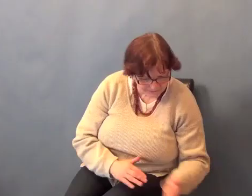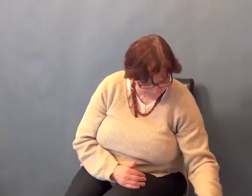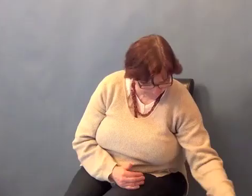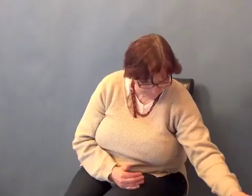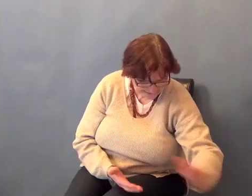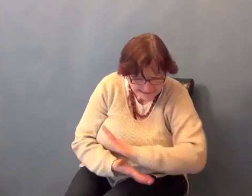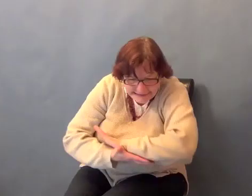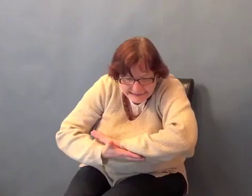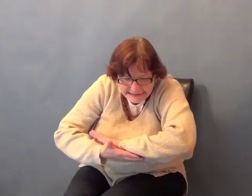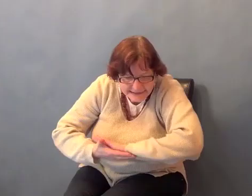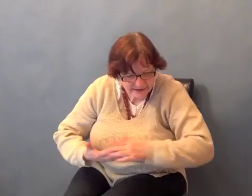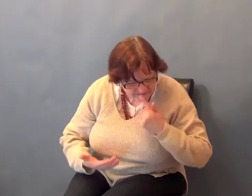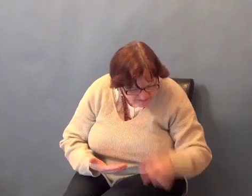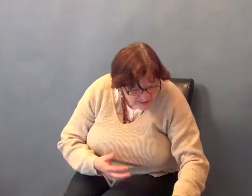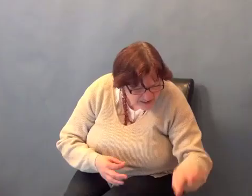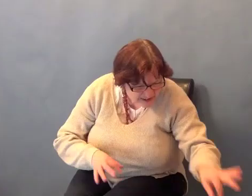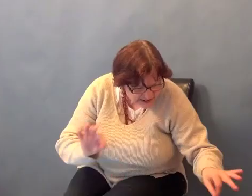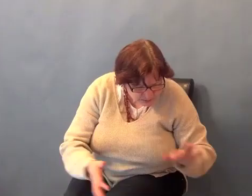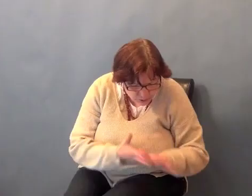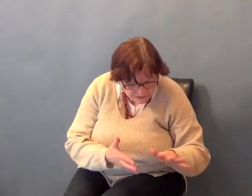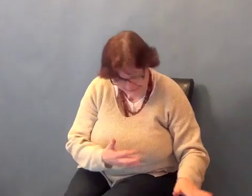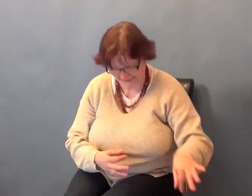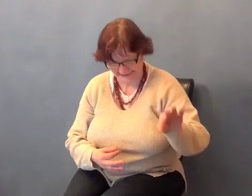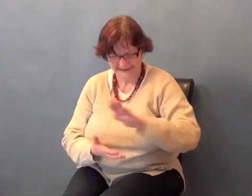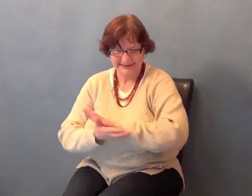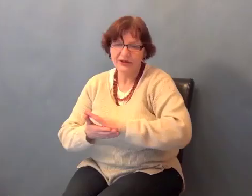Zamiatam i jest czysto, jak widzę, że jest jakiś brud to czyszczę.